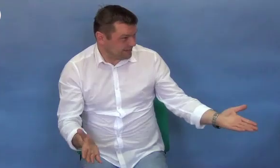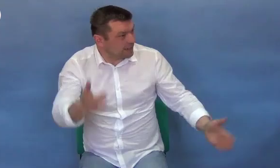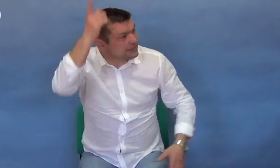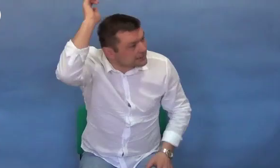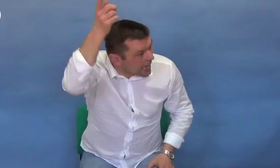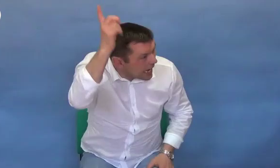Zakaz.